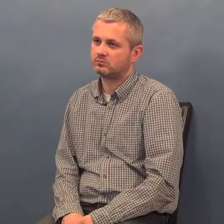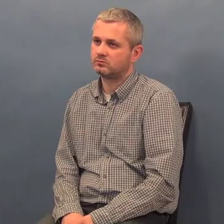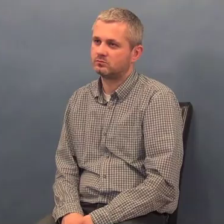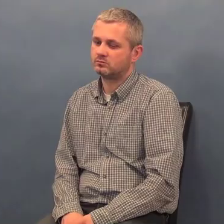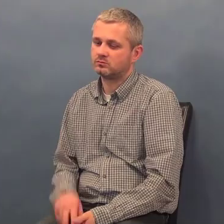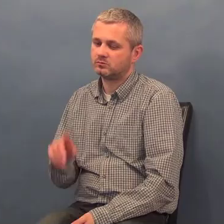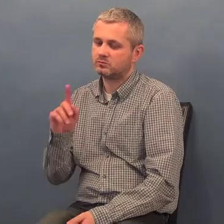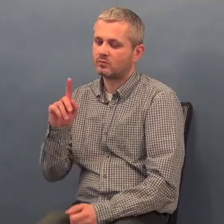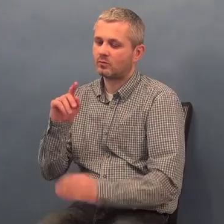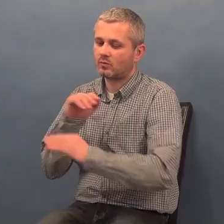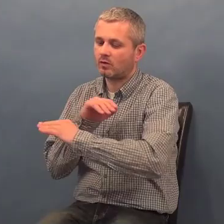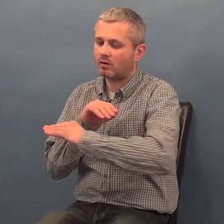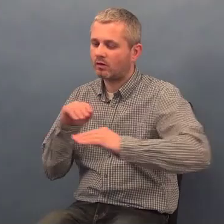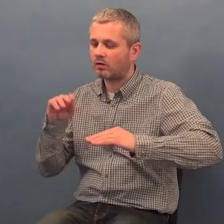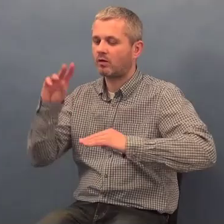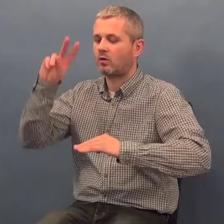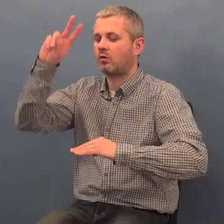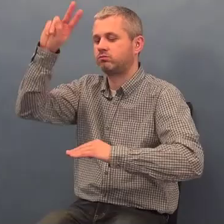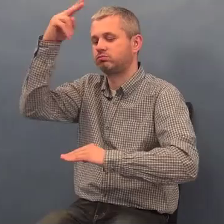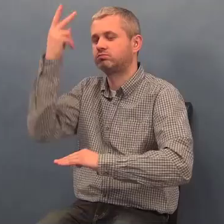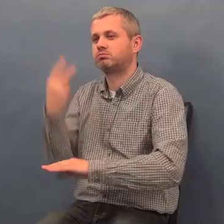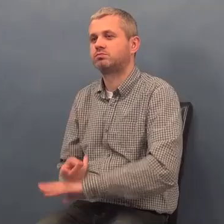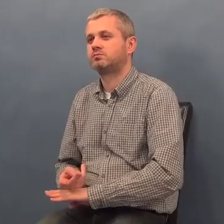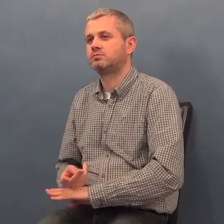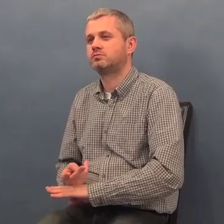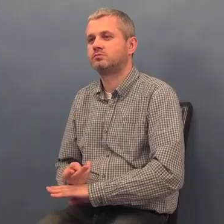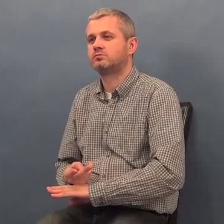Na znaku jest ziemia i upadek.